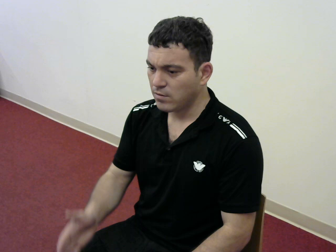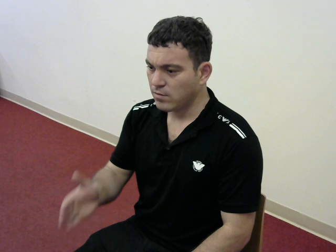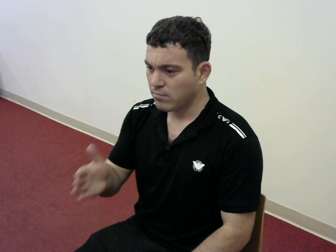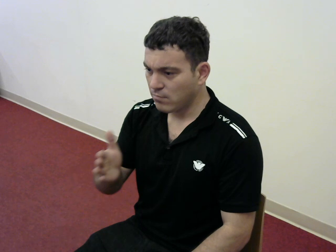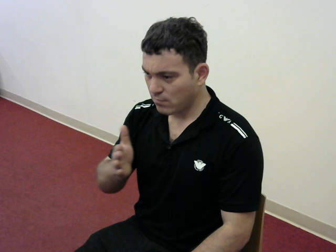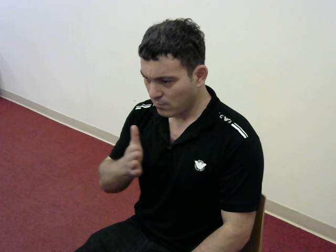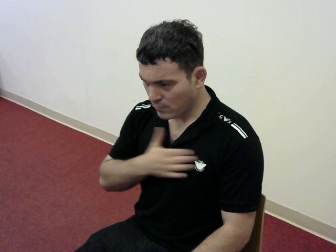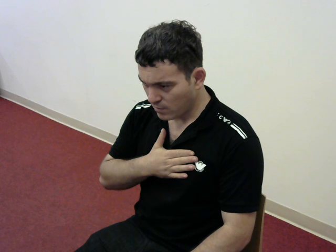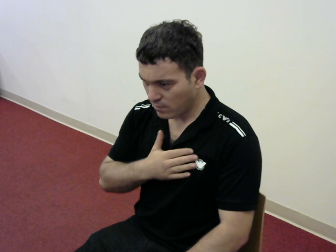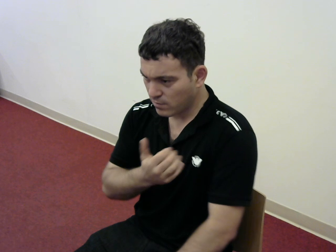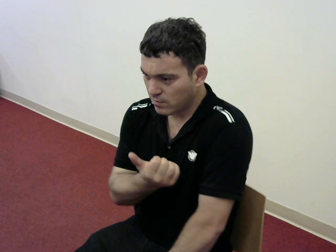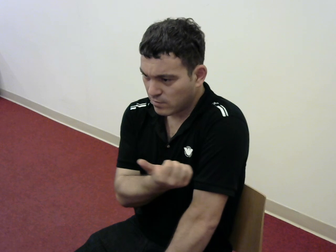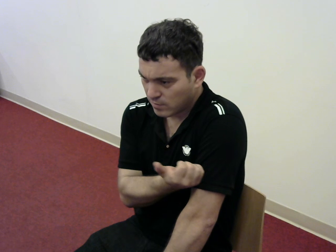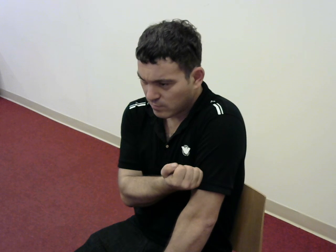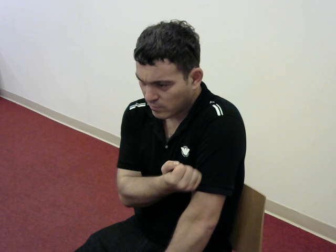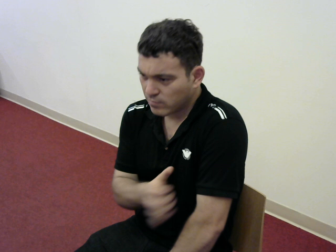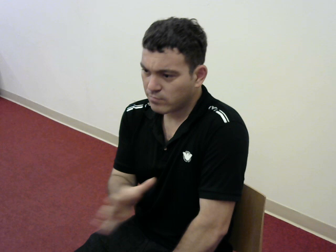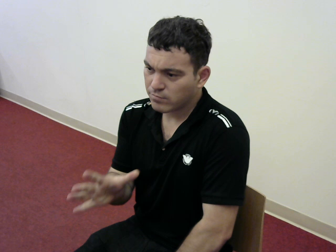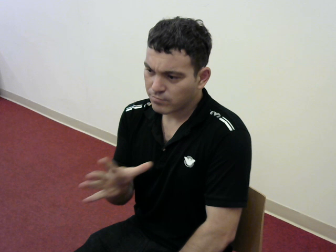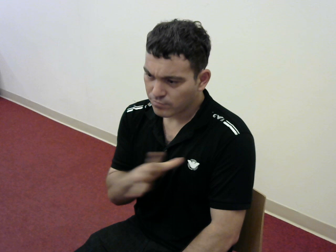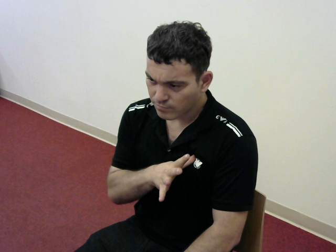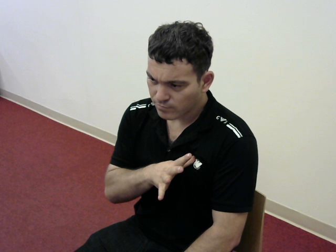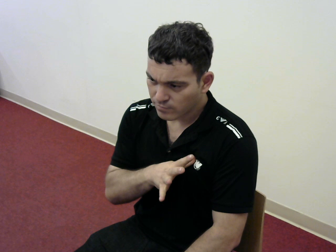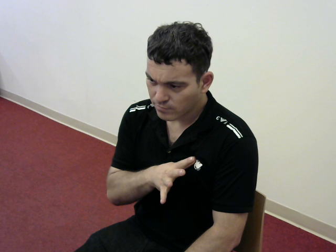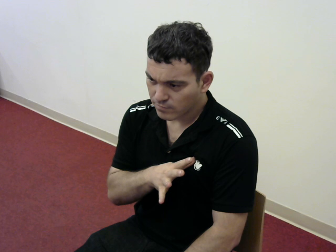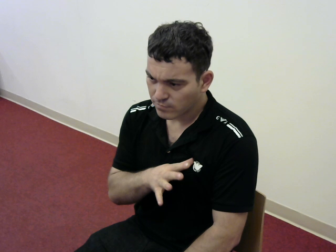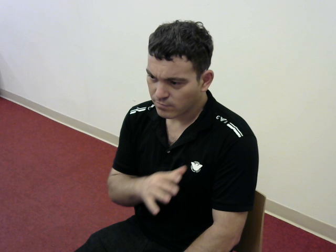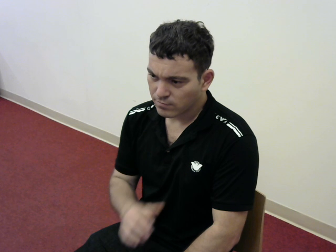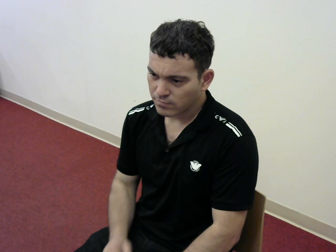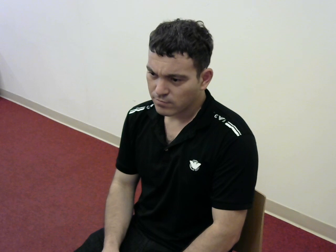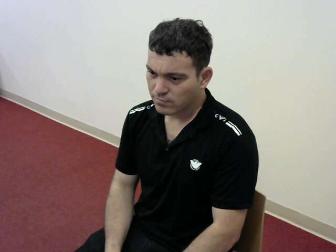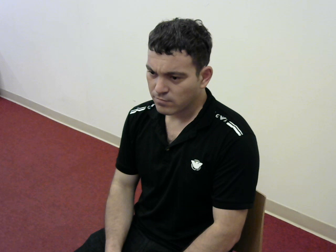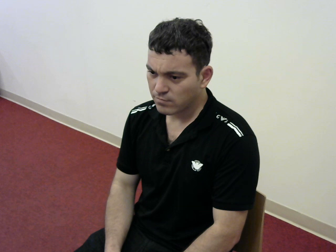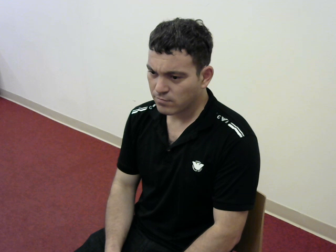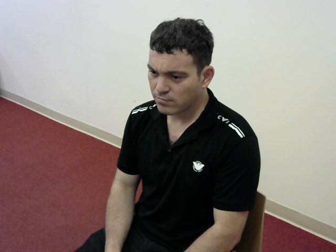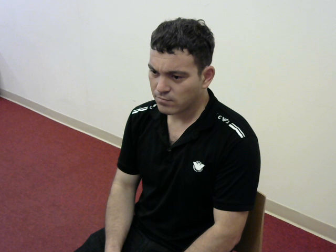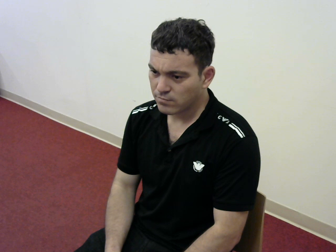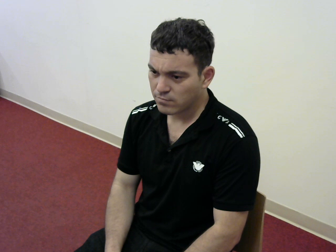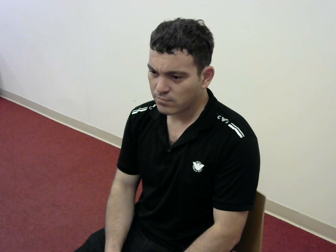Mən vaksin vurdurmuşam